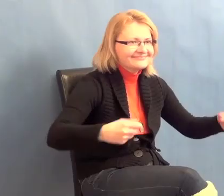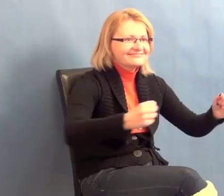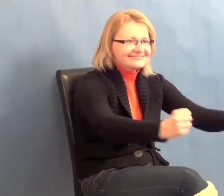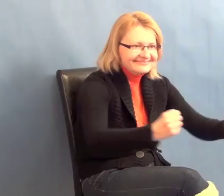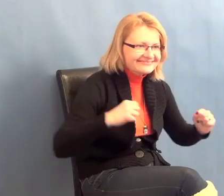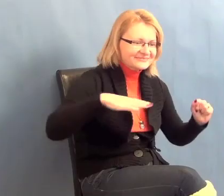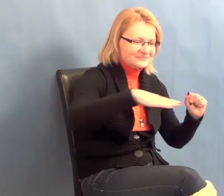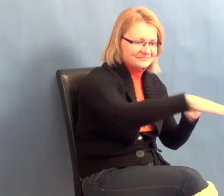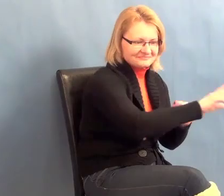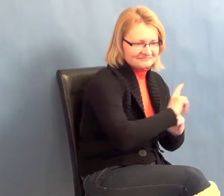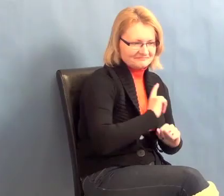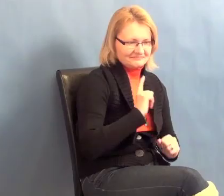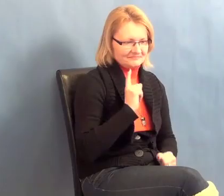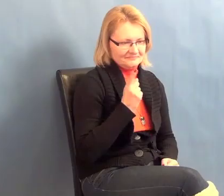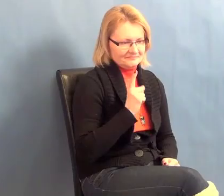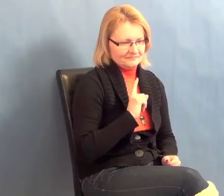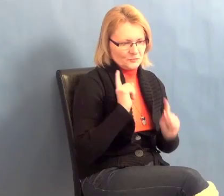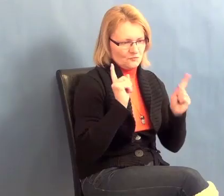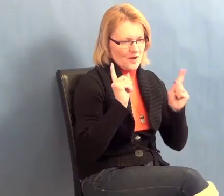Nie wolno nią jeździć.